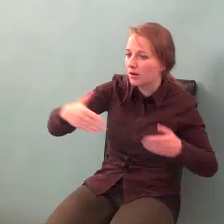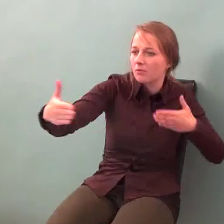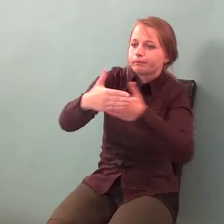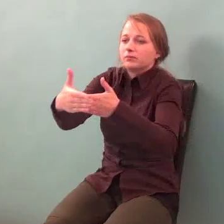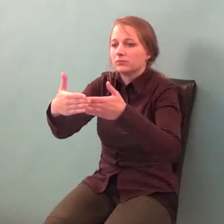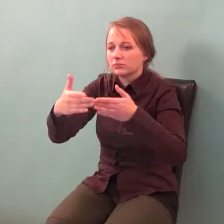Niebezpieczeństwo wypadku.